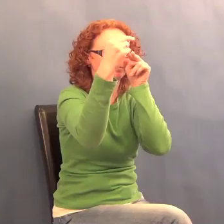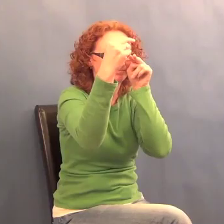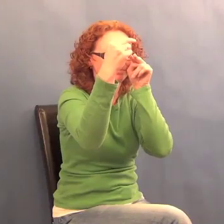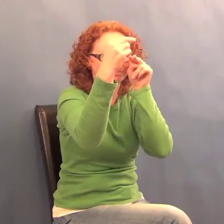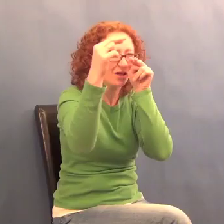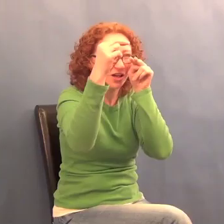Patrzą na siebie.